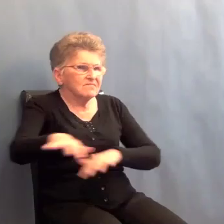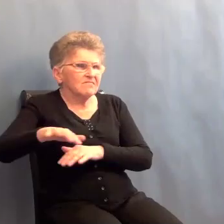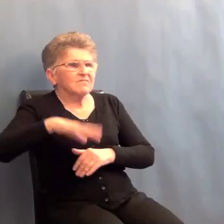Strażacy.